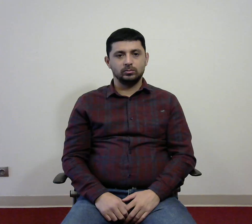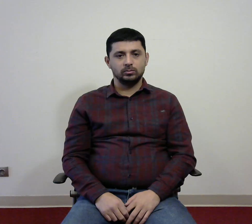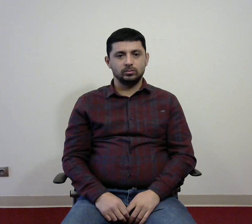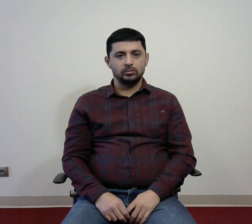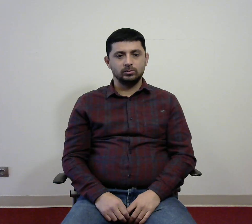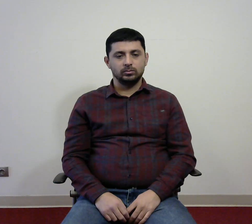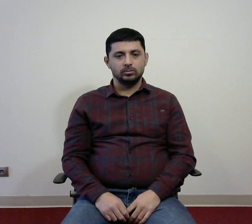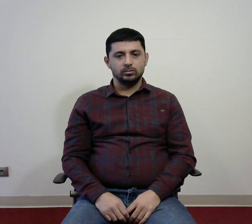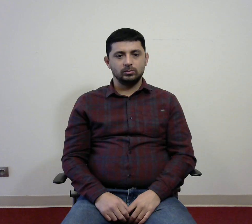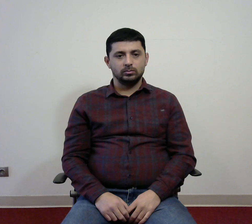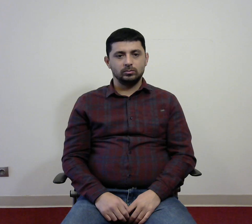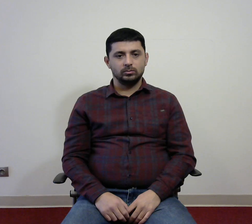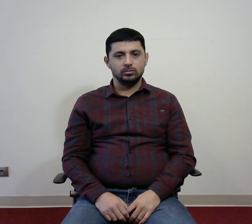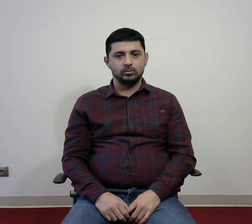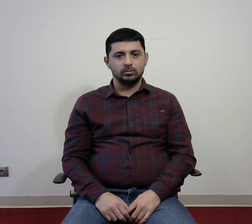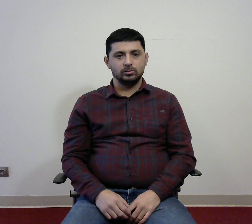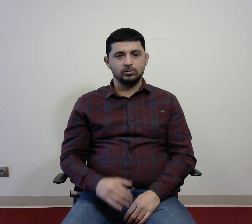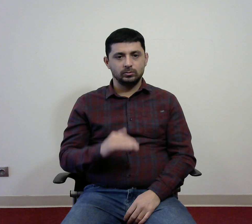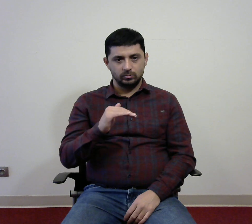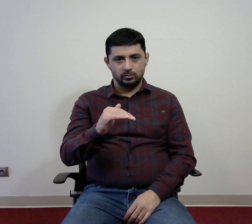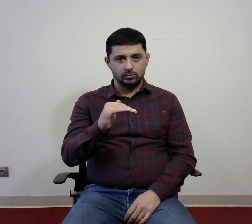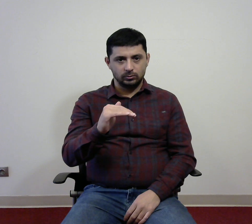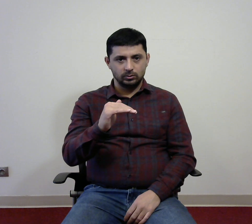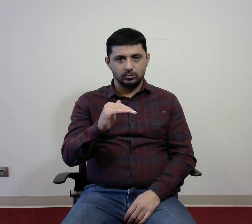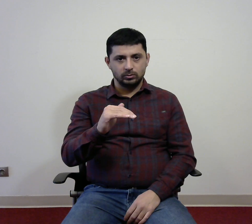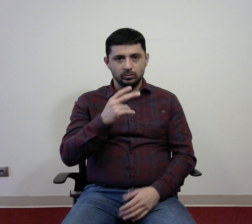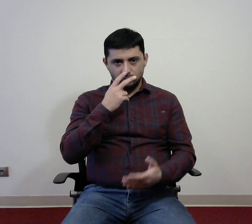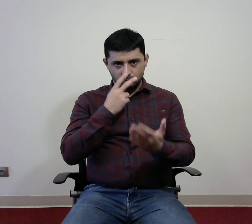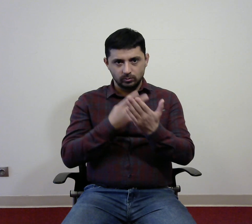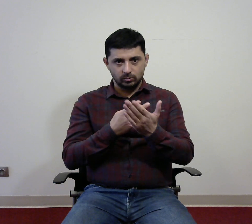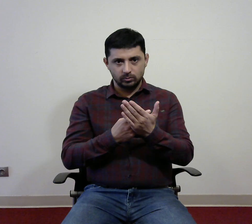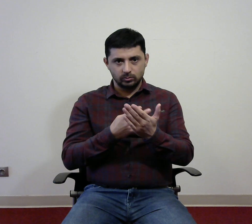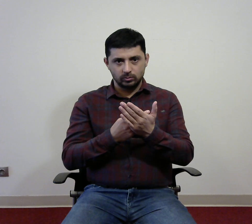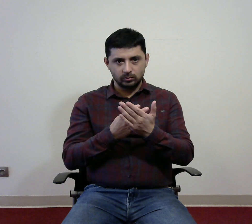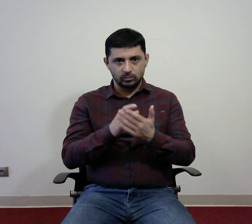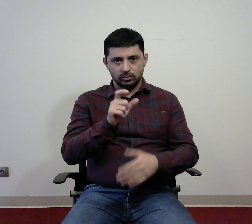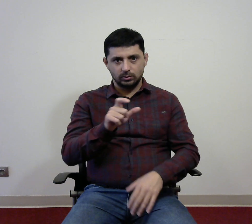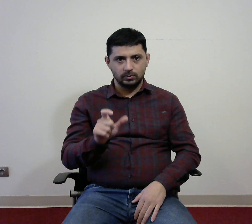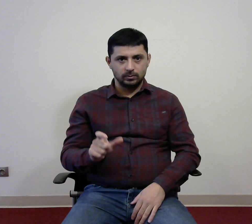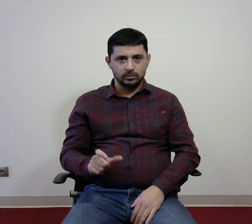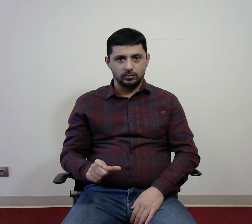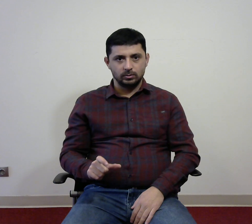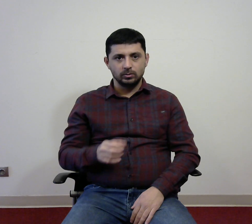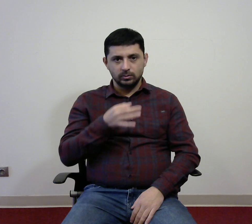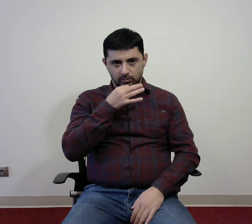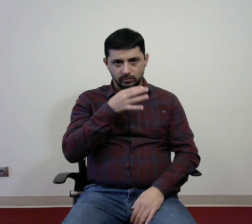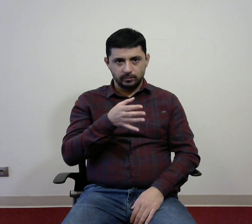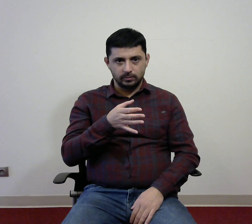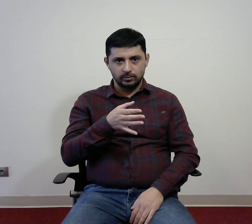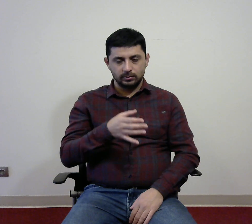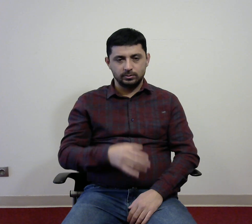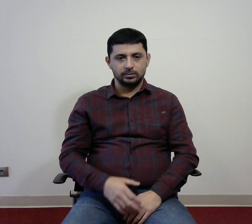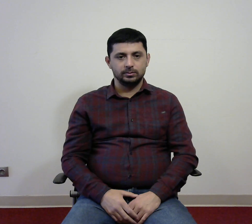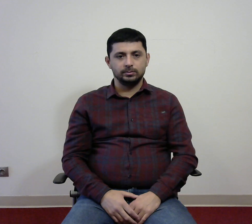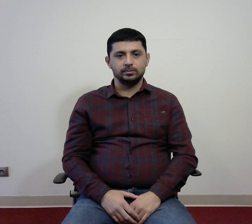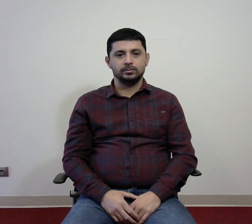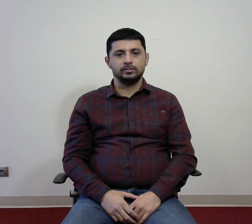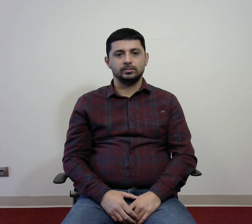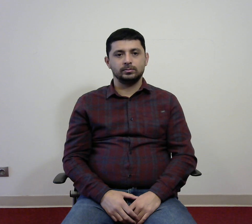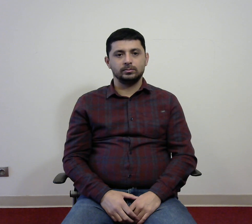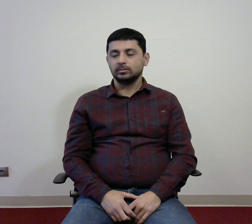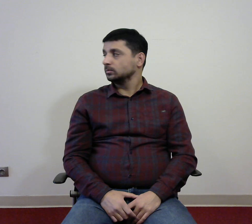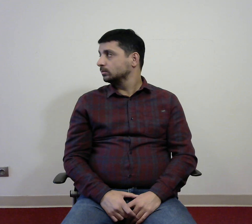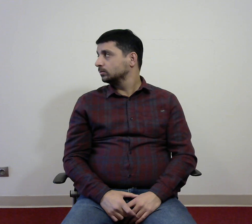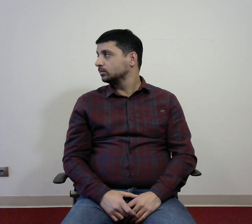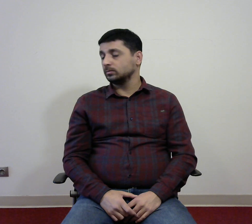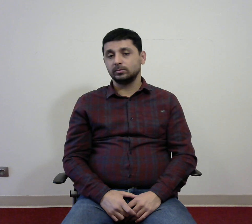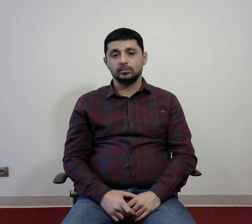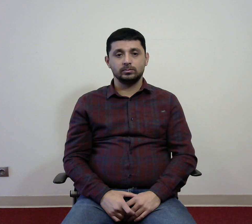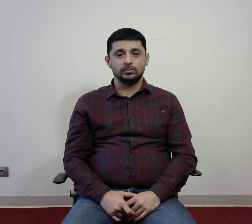Sizə göstərilən şeiri bəyəndiniz?